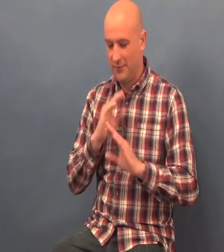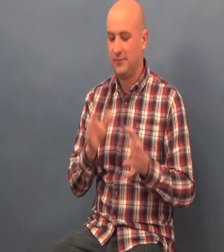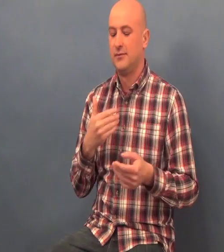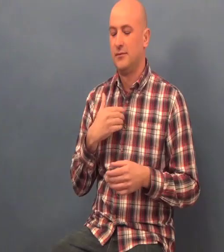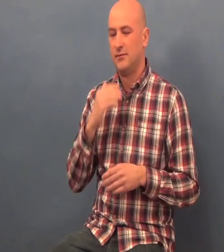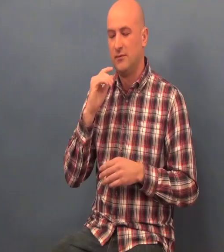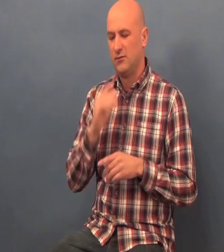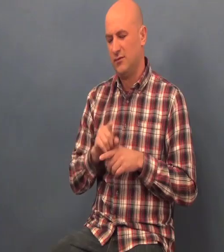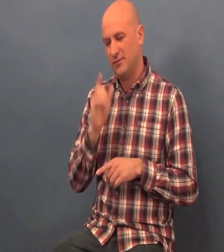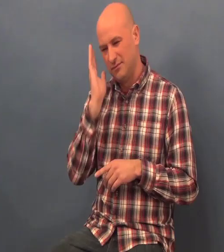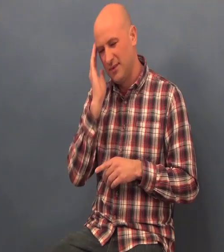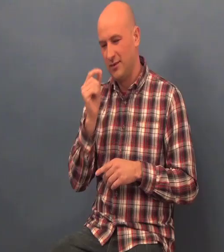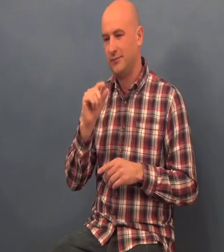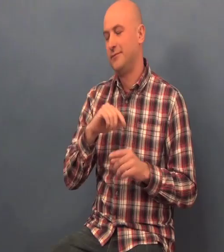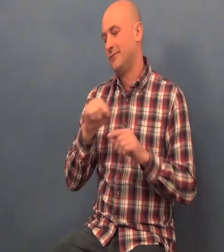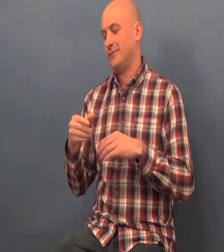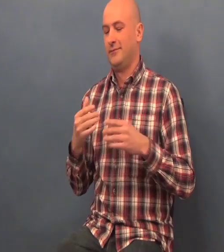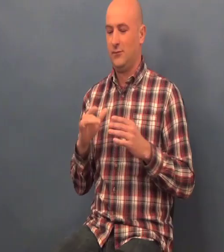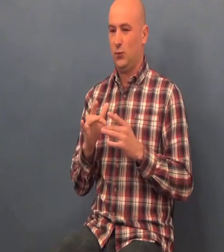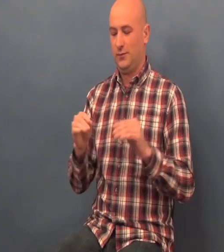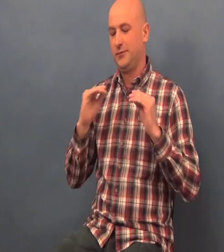Chce już spać, więc kładzie się na łóżku, przykrywa się kołdrą.